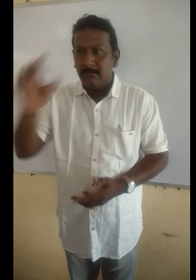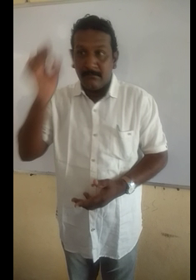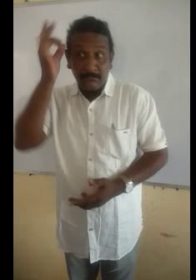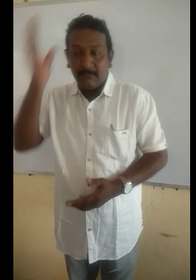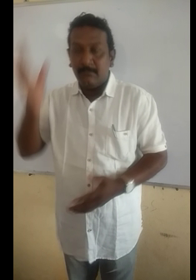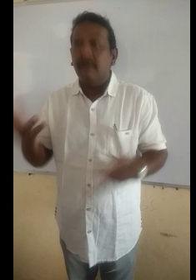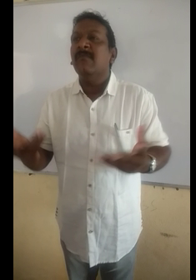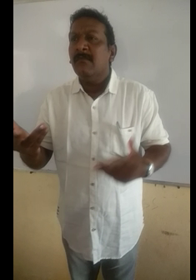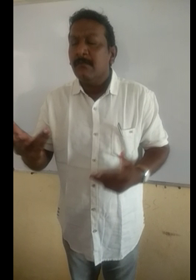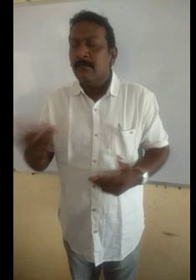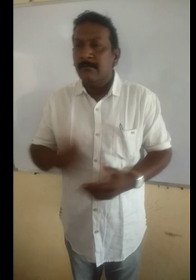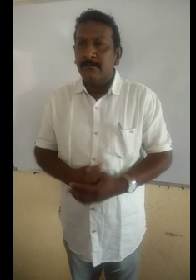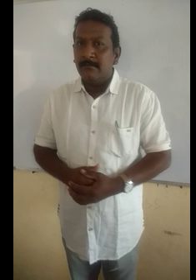why are you angry